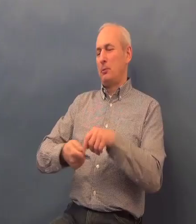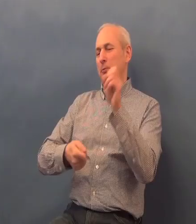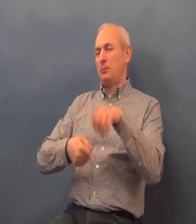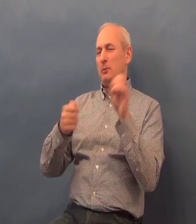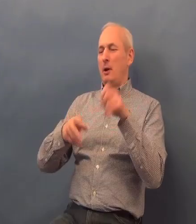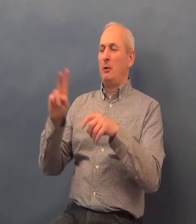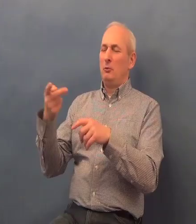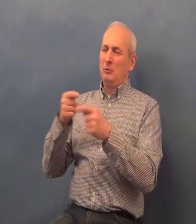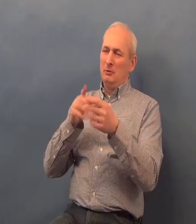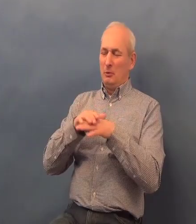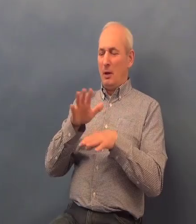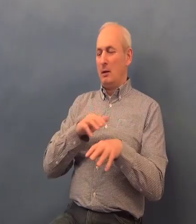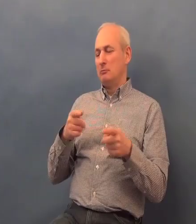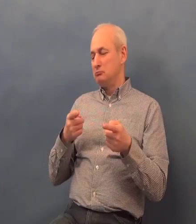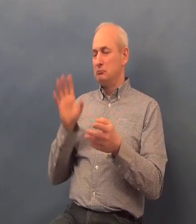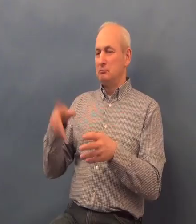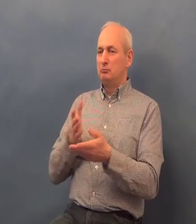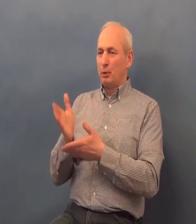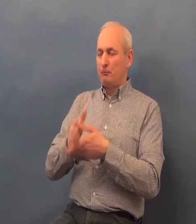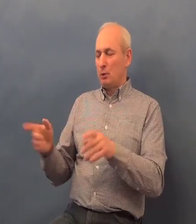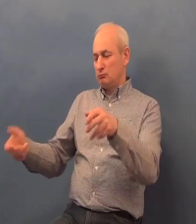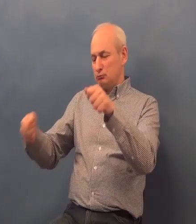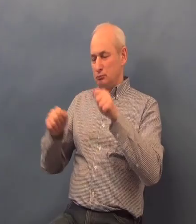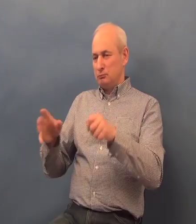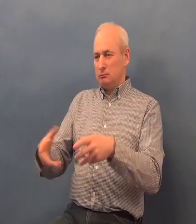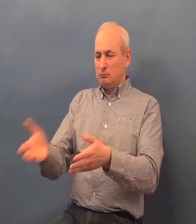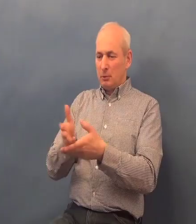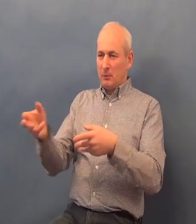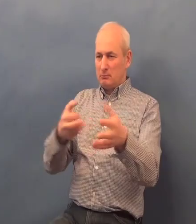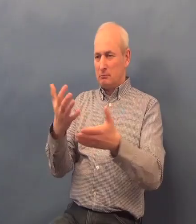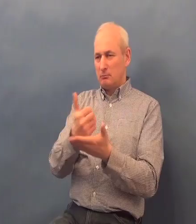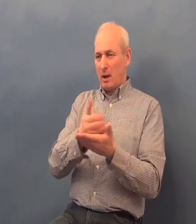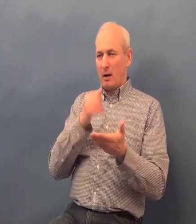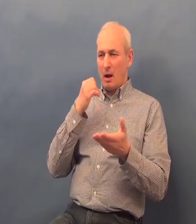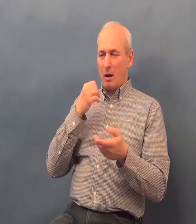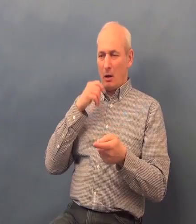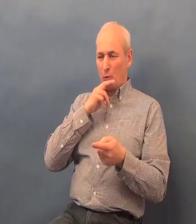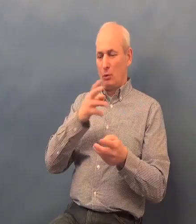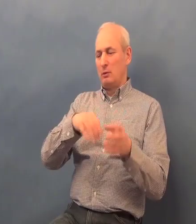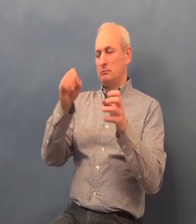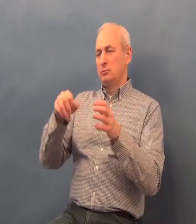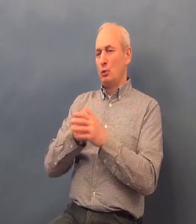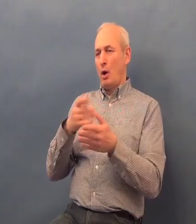Drugi chłopiec razem z kolegą postanawiają pomóc: stawiają rower, pomagają zbierać owoce, gruszki, wrzucają je do kosza.